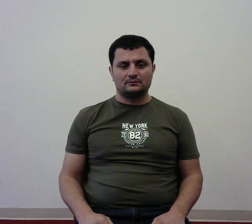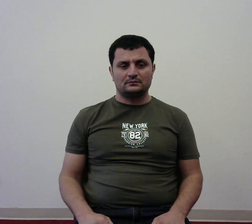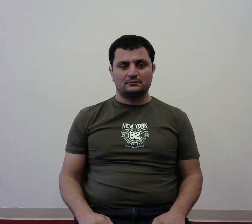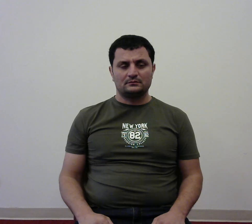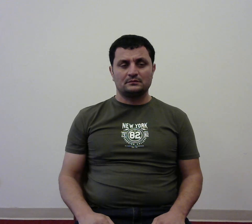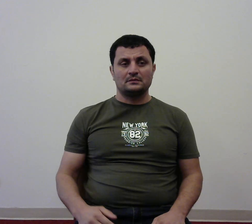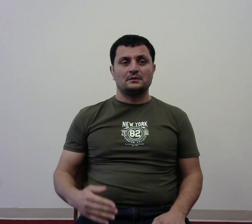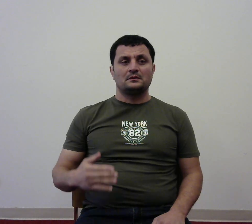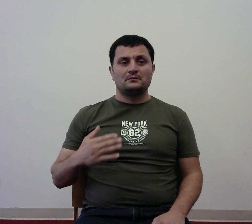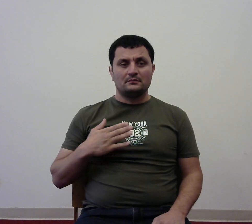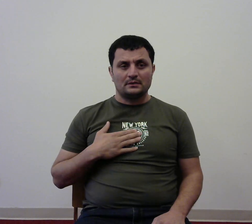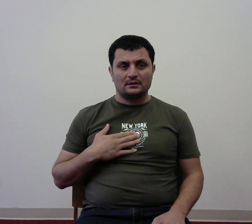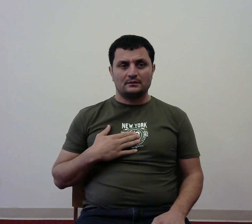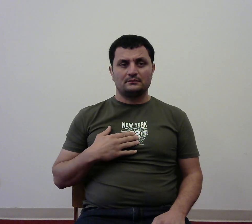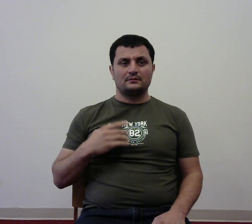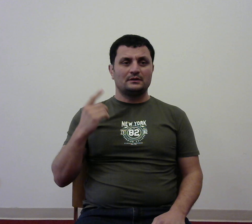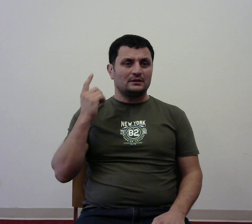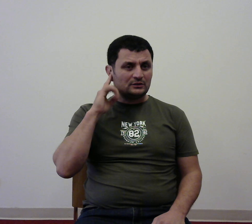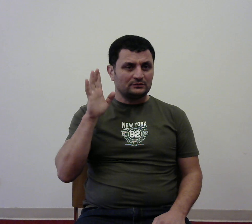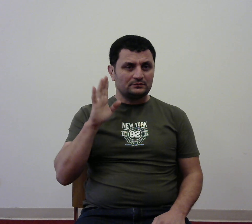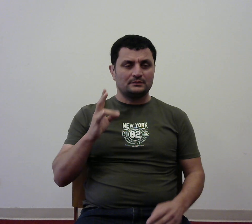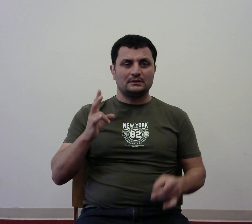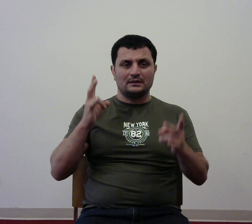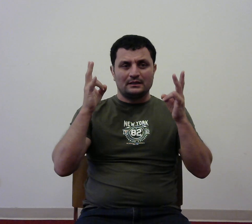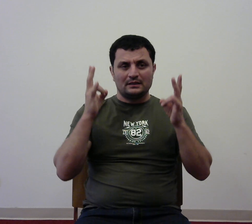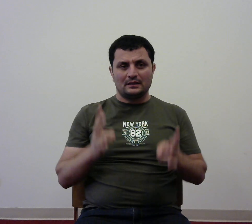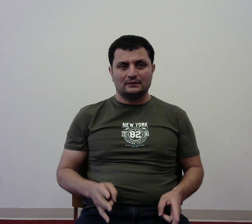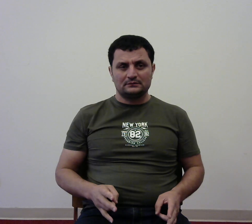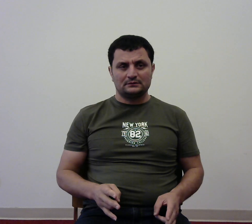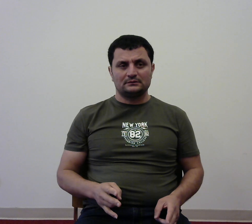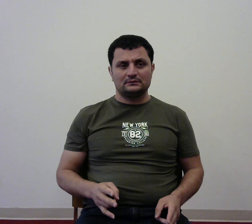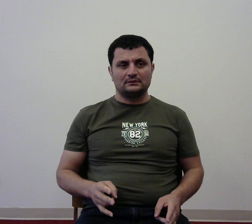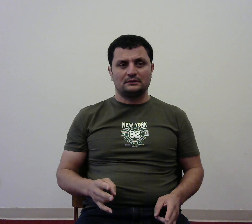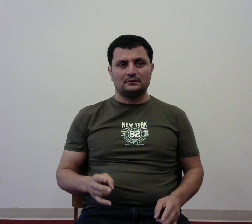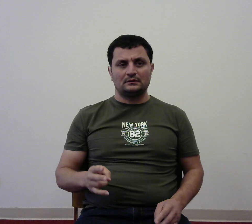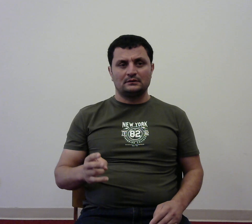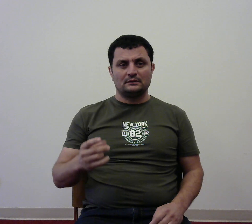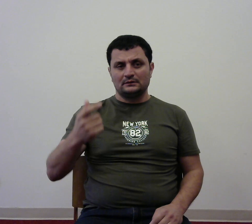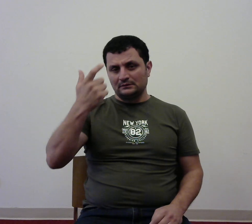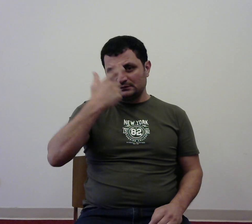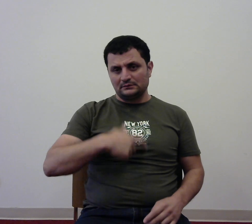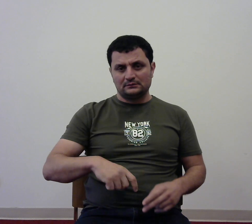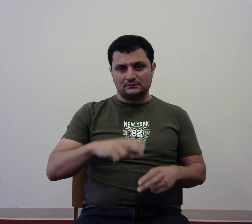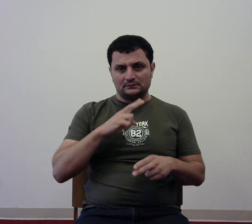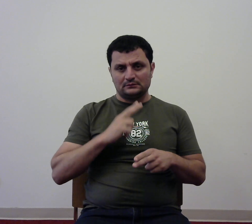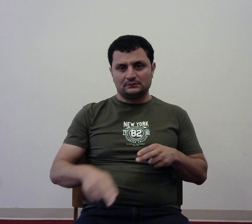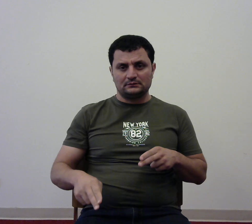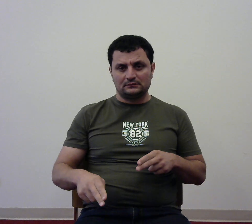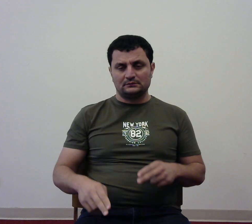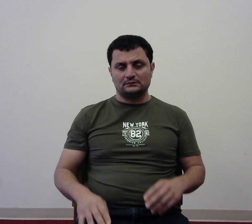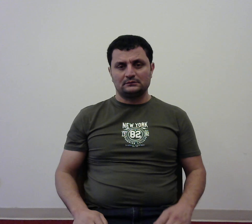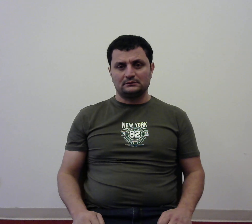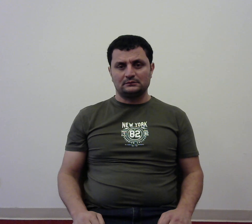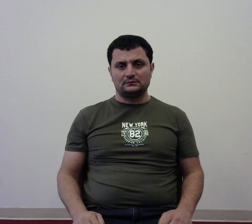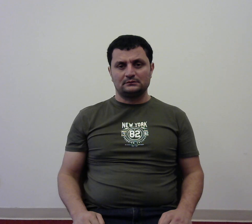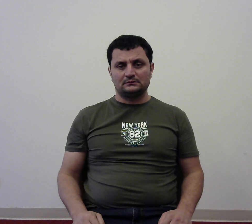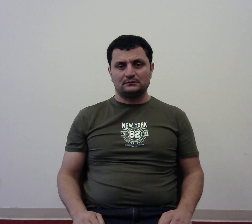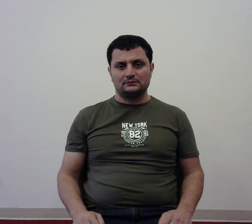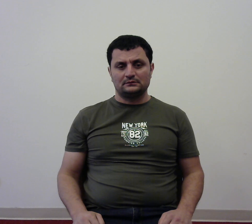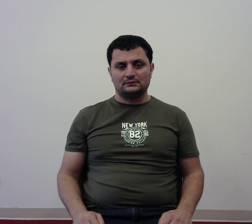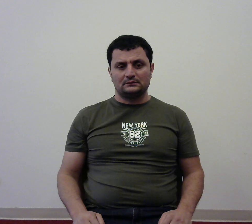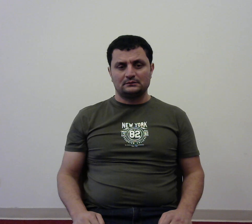Mən eşitməni qəza nəticəsində itirmişəm